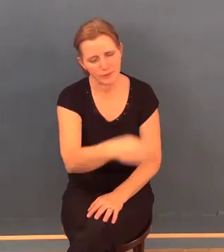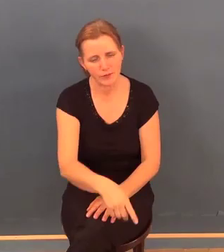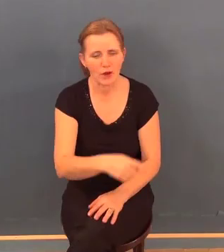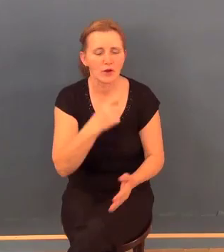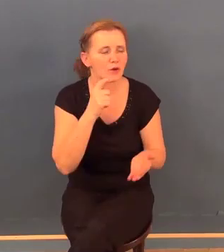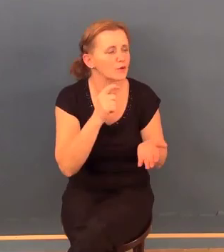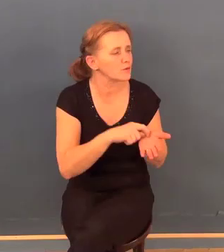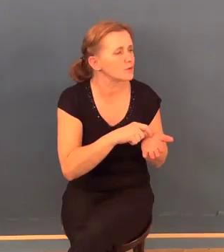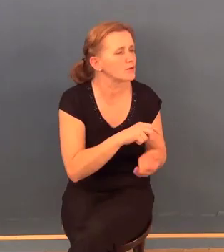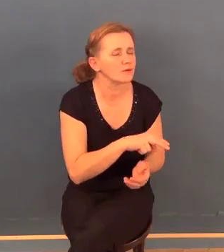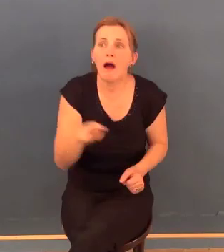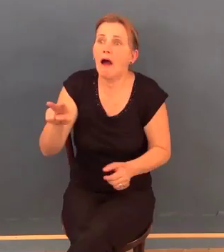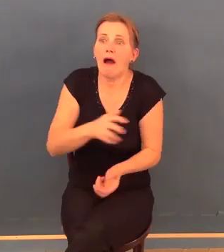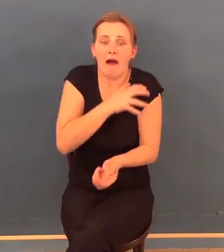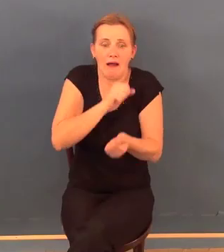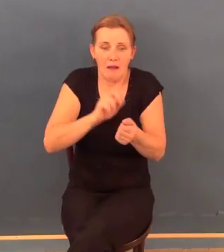Nagle kurczątko zauważa kota, jest przerażone.